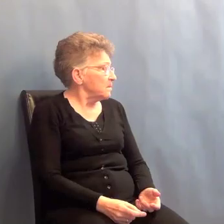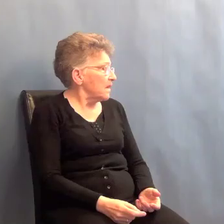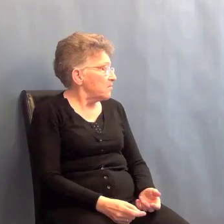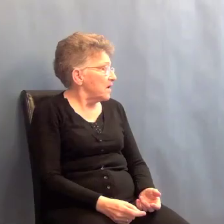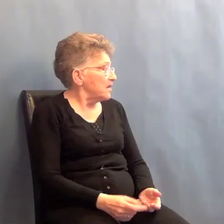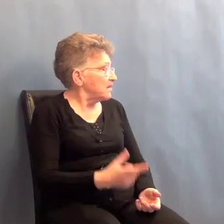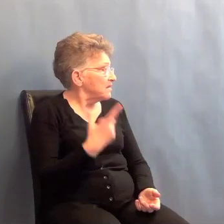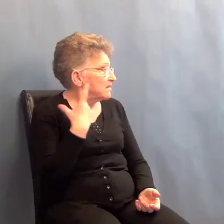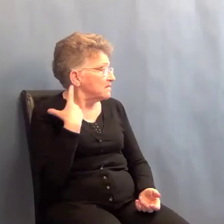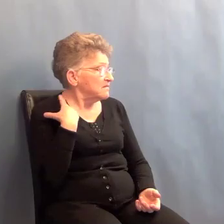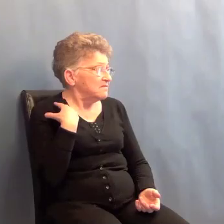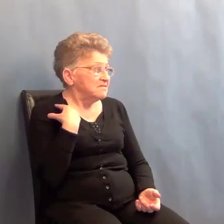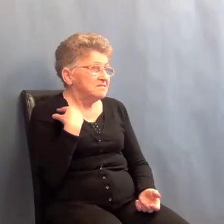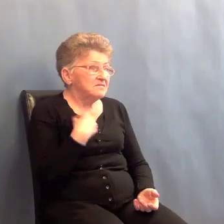Aha.